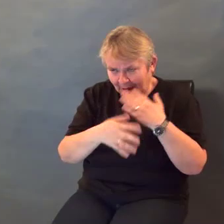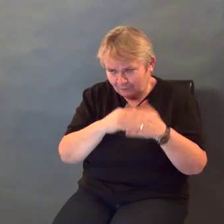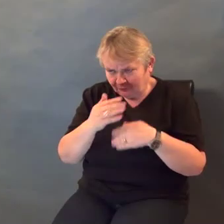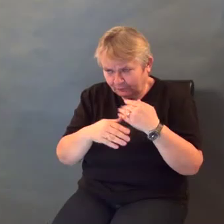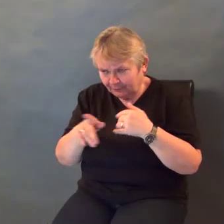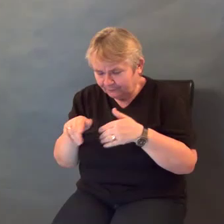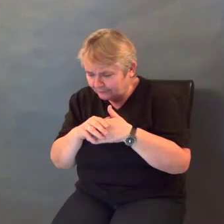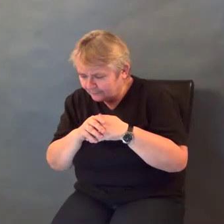Jest bałagan.